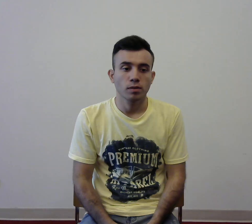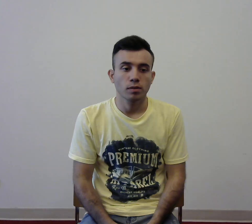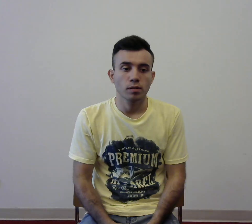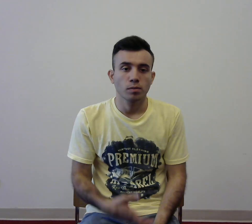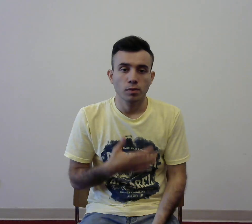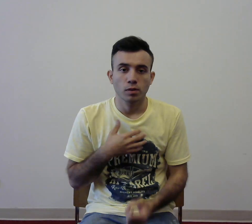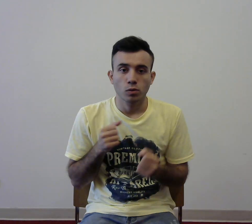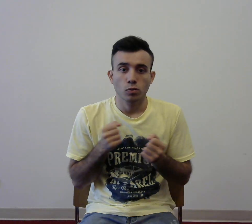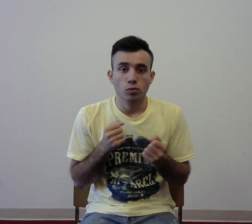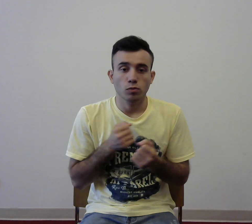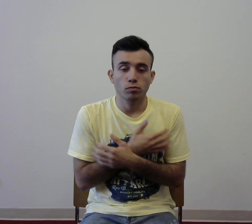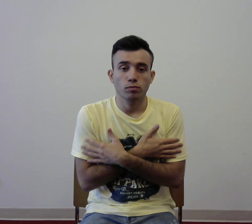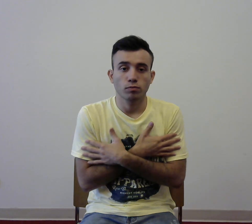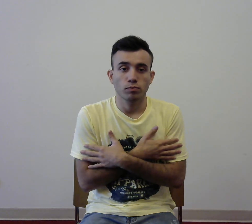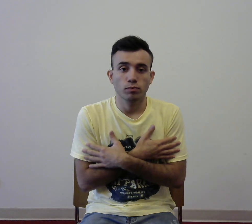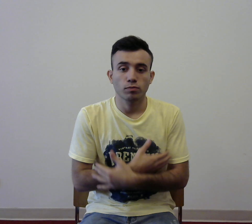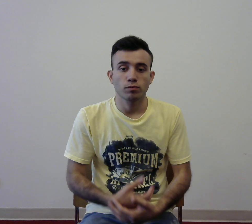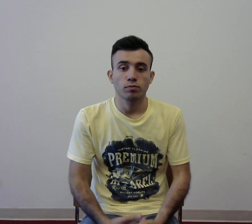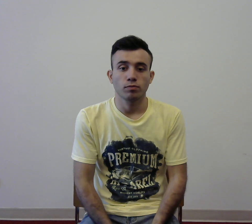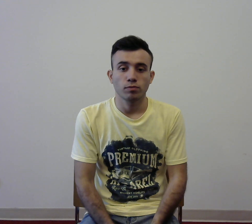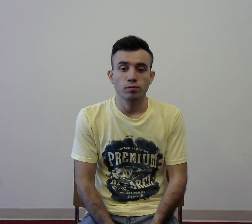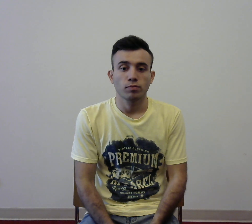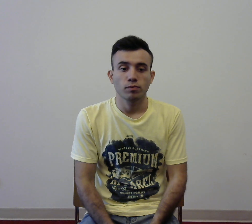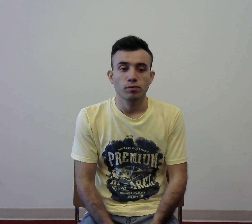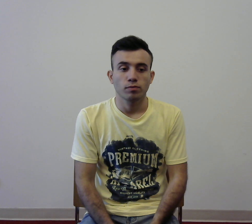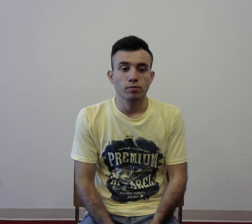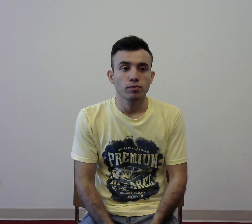Mənə soyuqdur